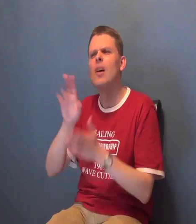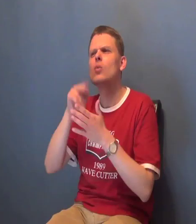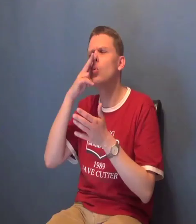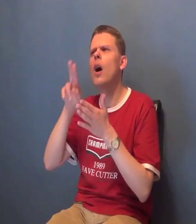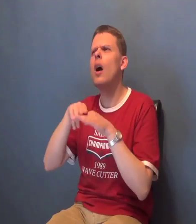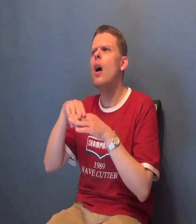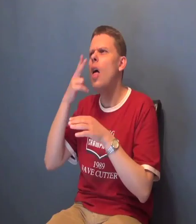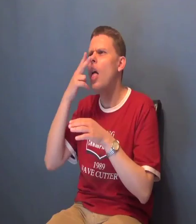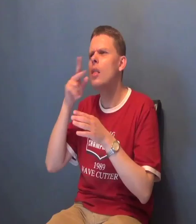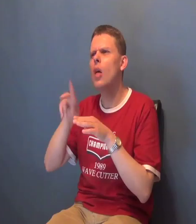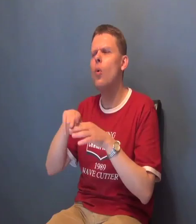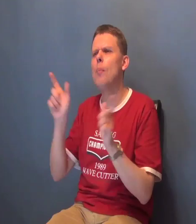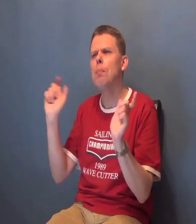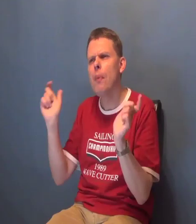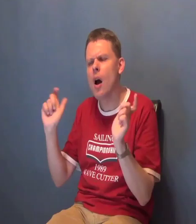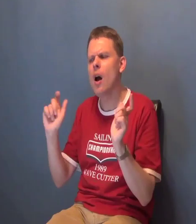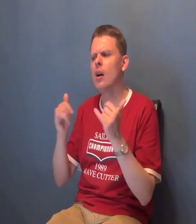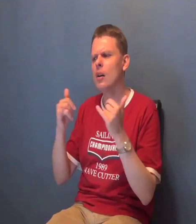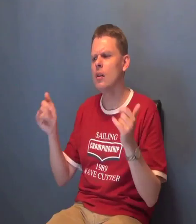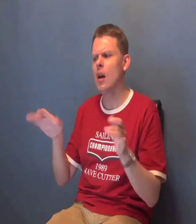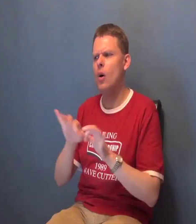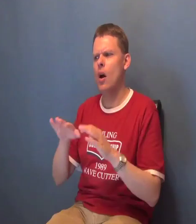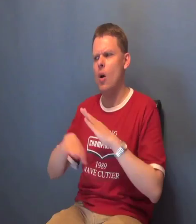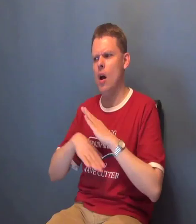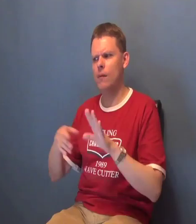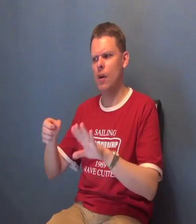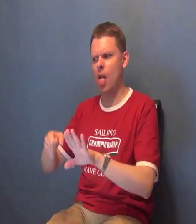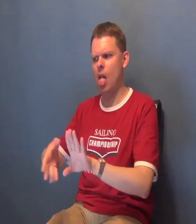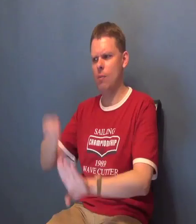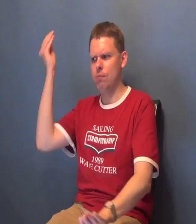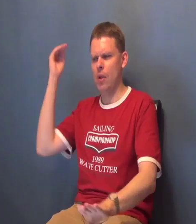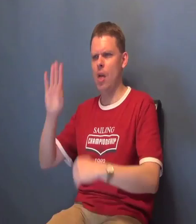Widuję sytuacje, że niektórzy imprezują i zdarzają się, że kradną ławkę.